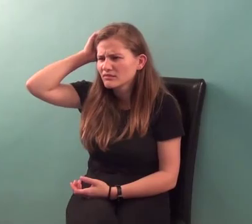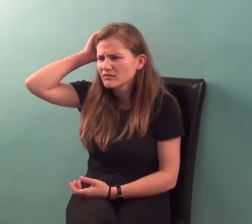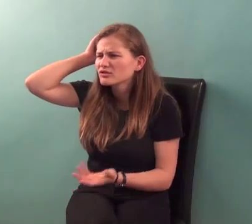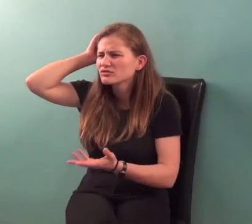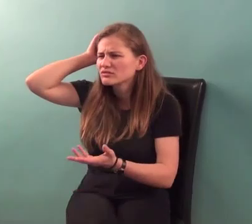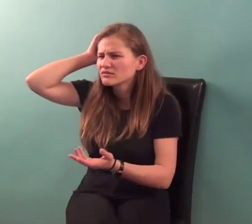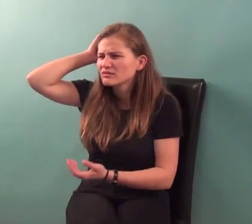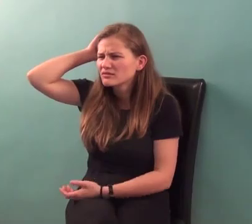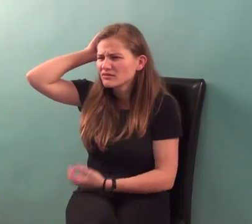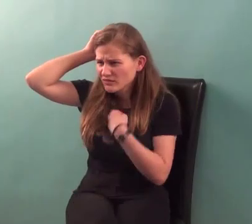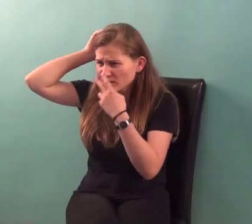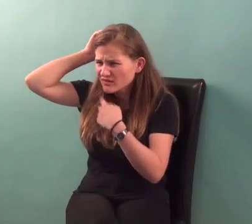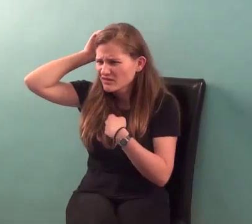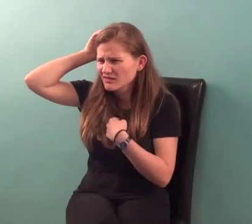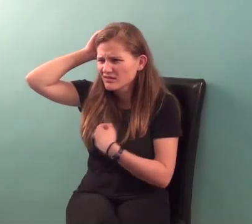Gdzie? Bo ja nie widziałam.